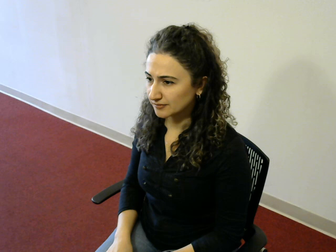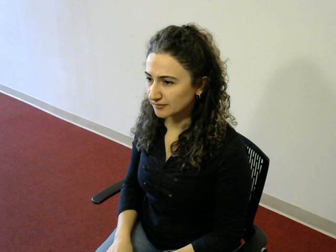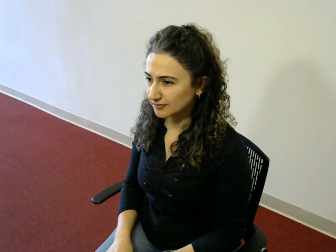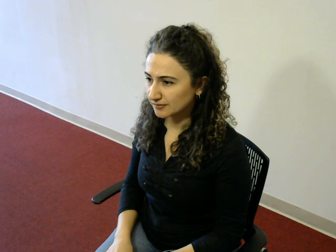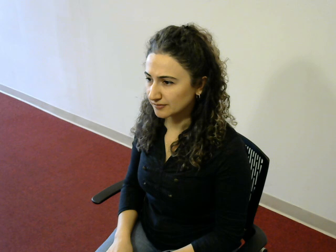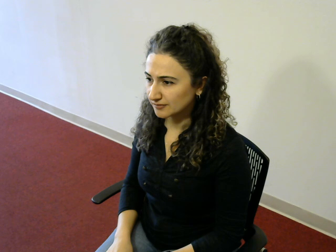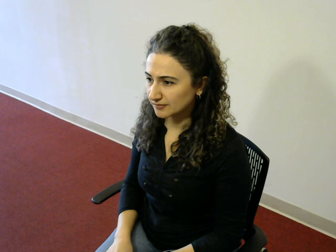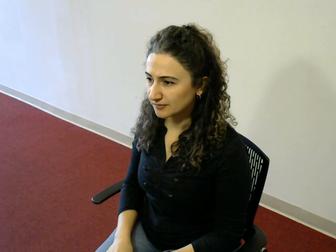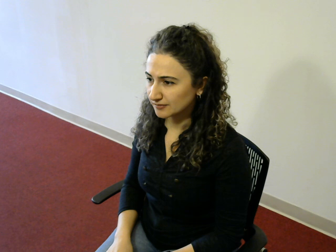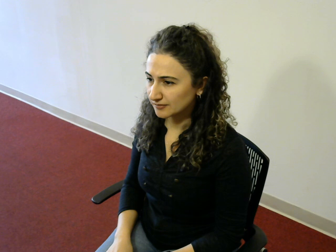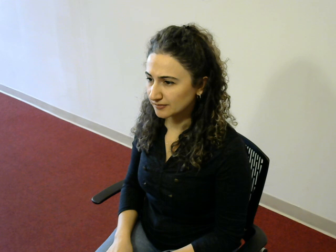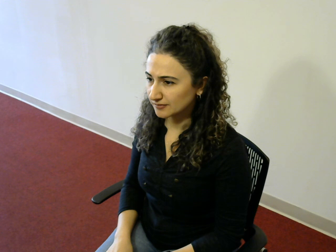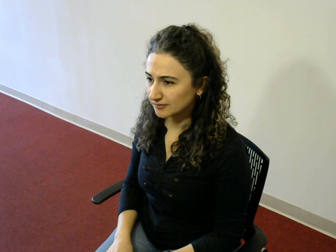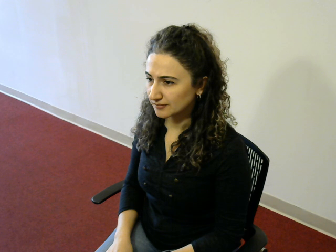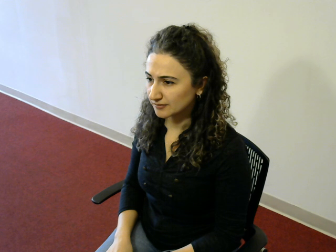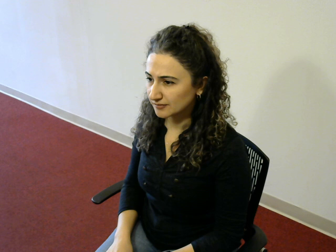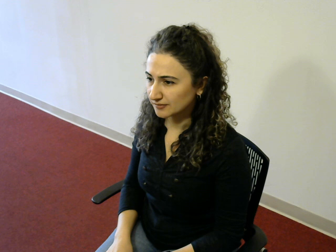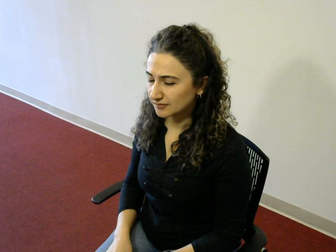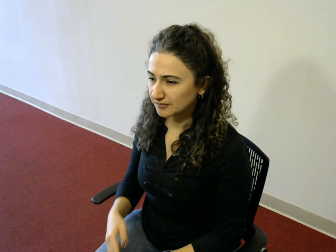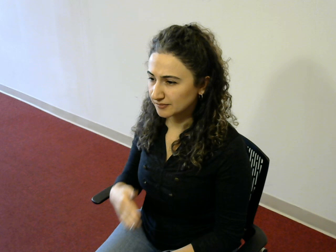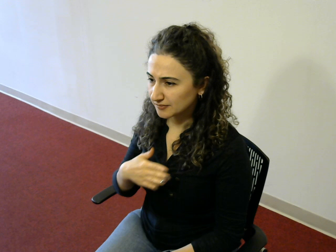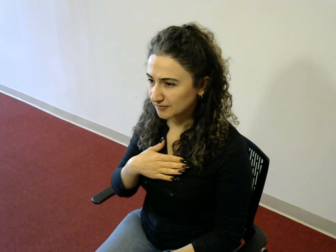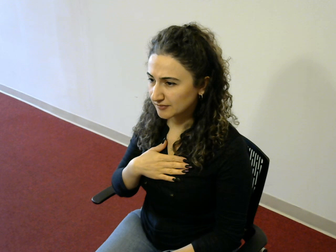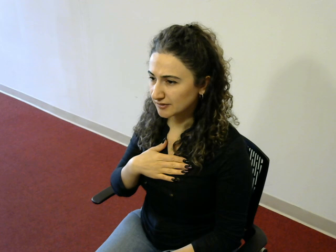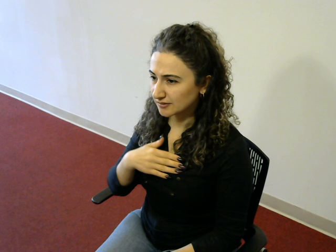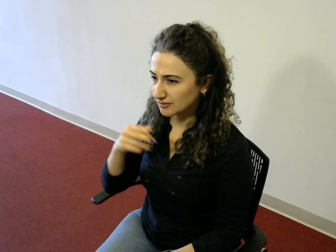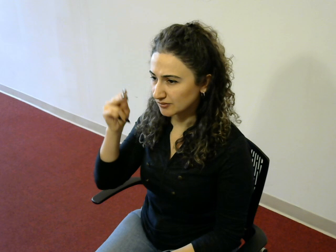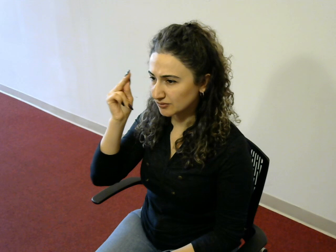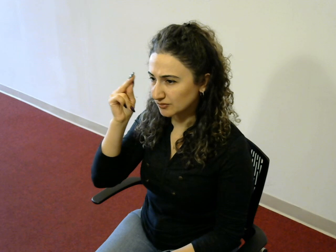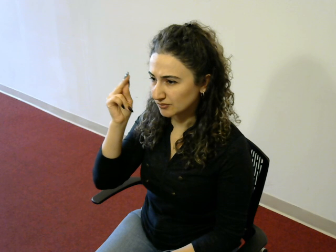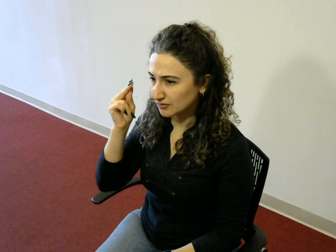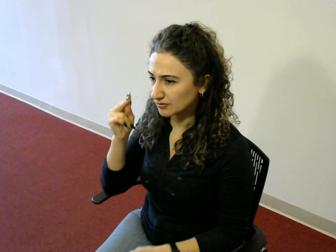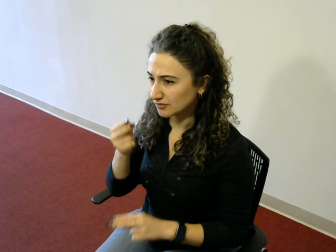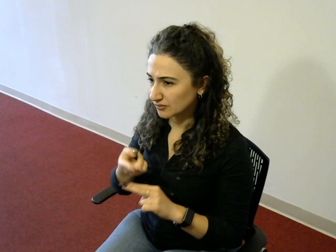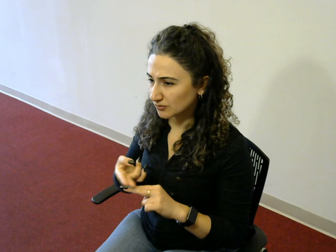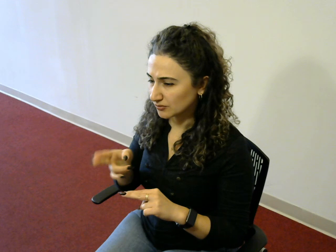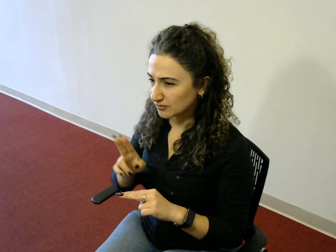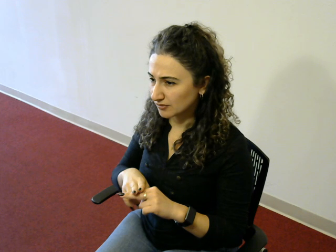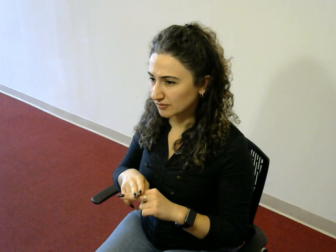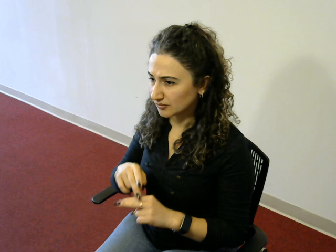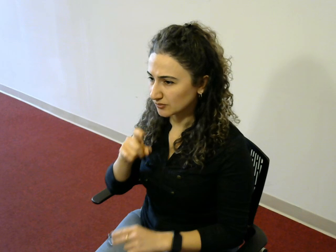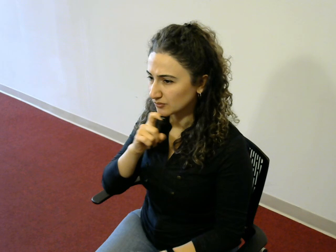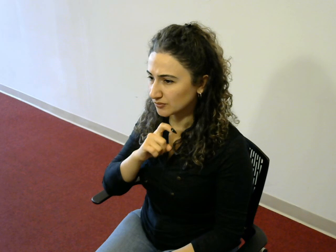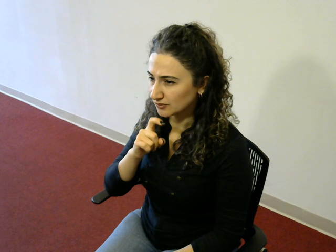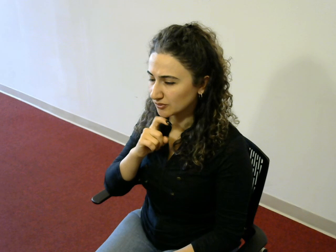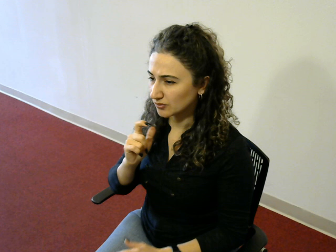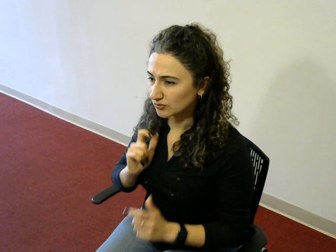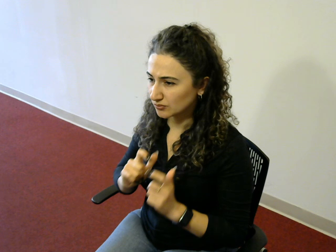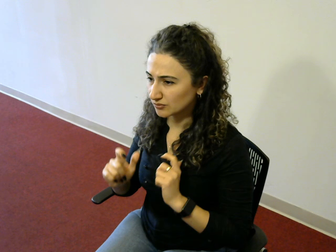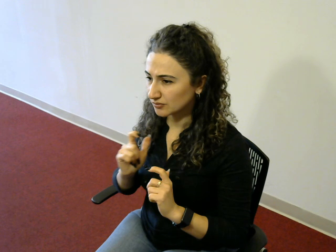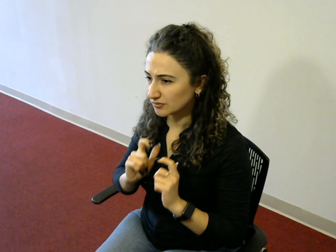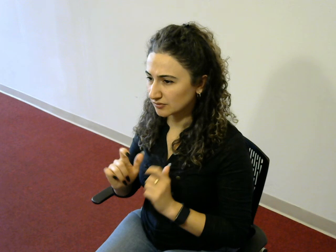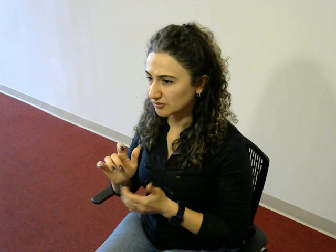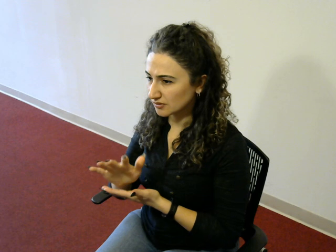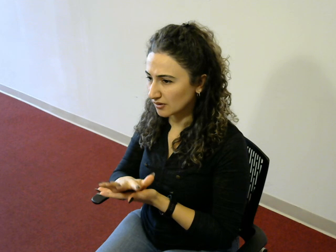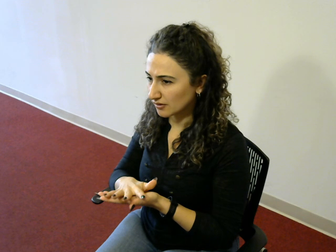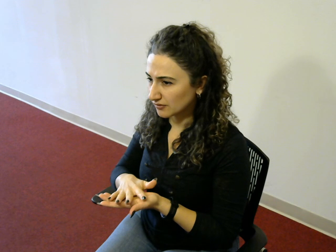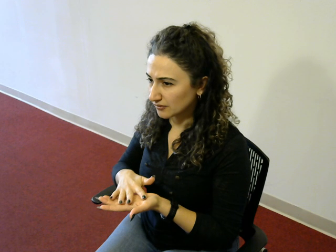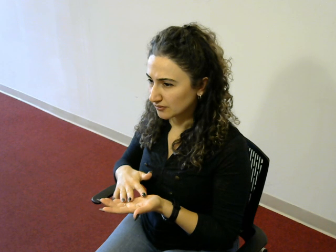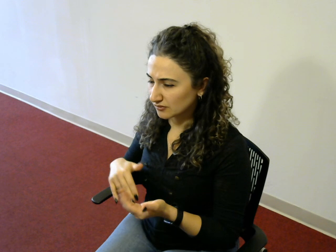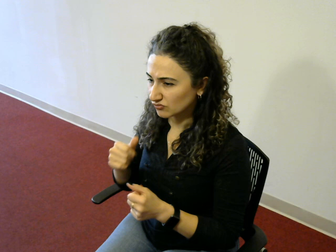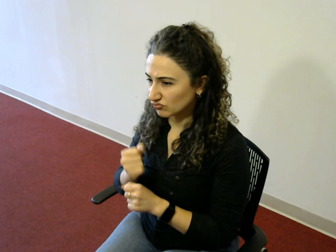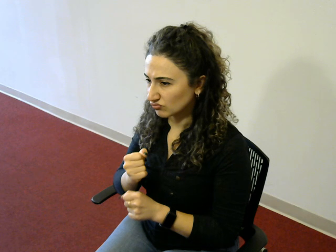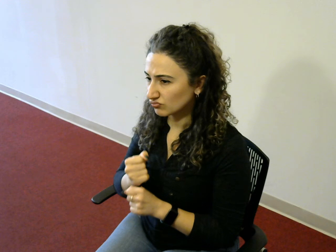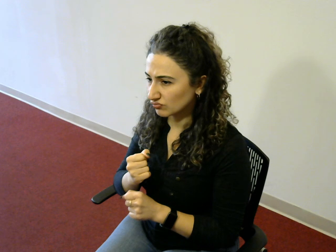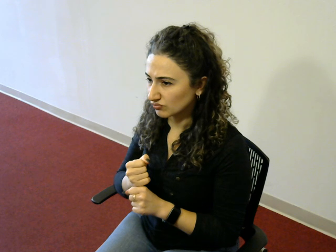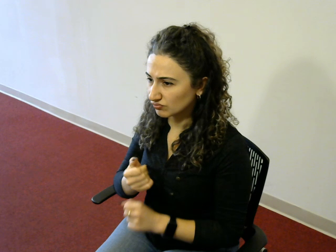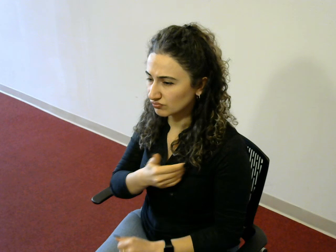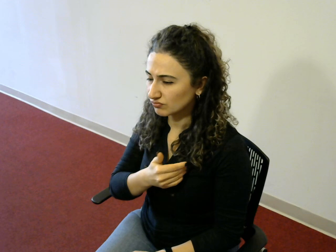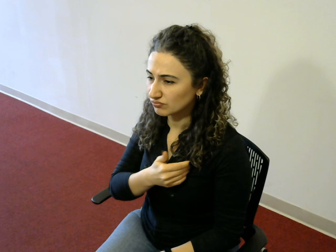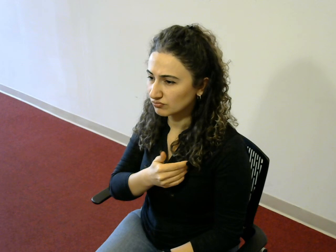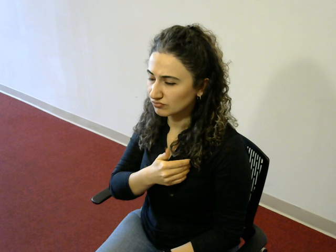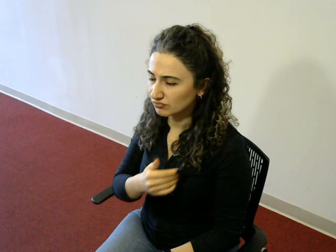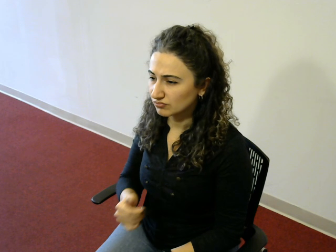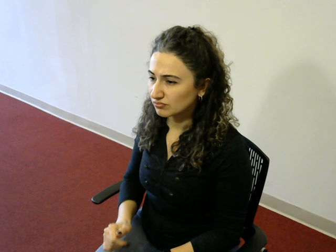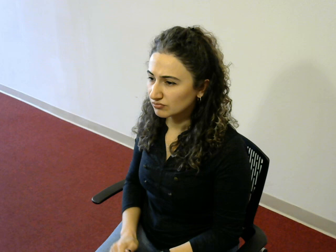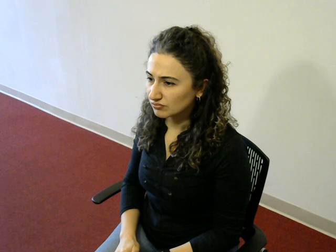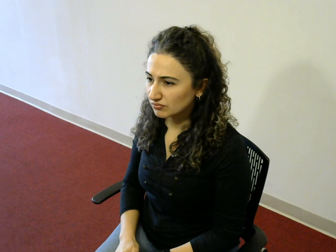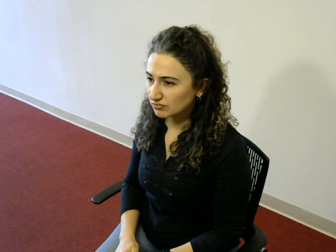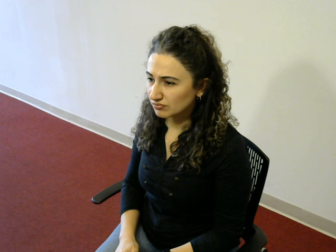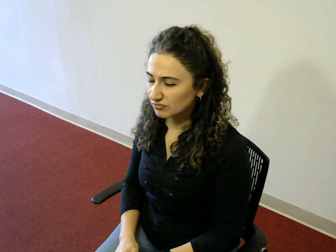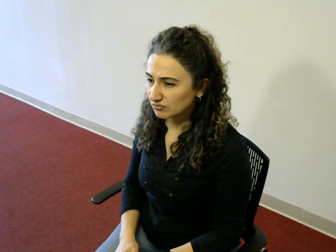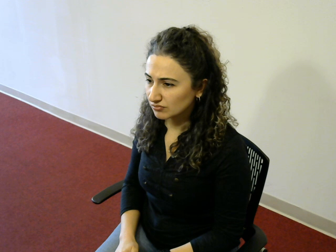Mən təhsilimi bu universitetdə davam etmək istəyirəm